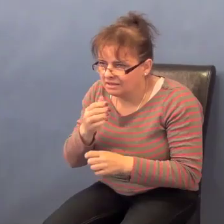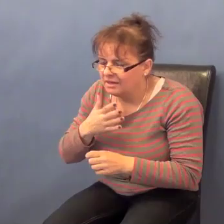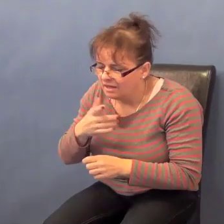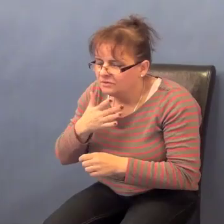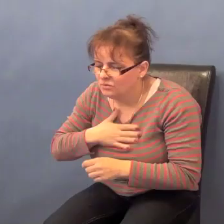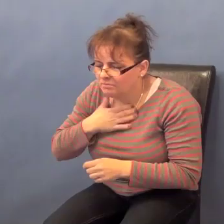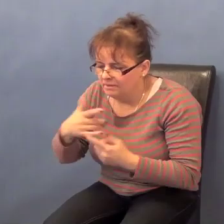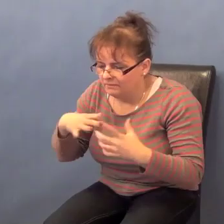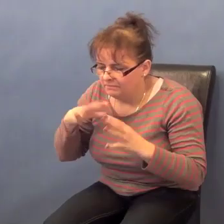Sobota jest wolna.